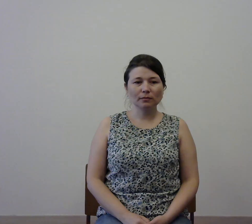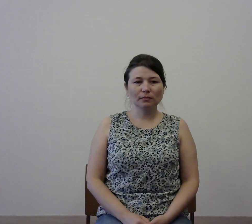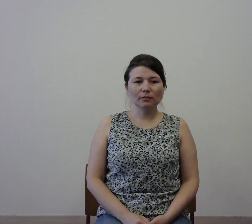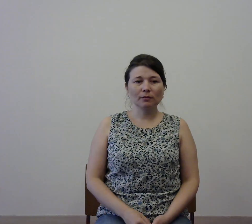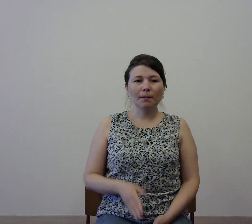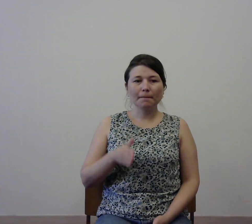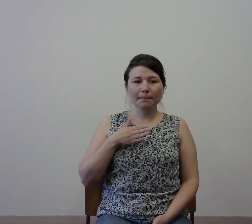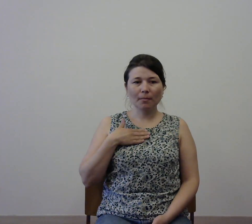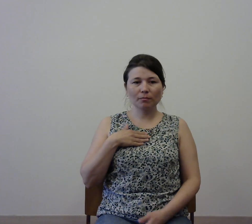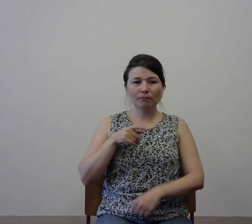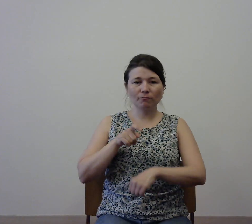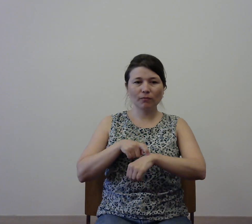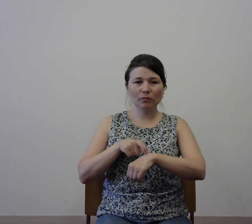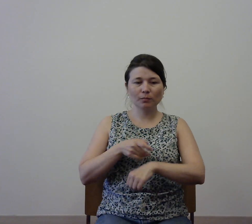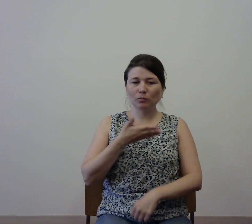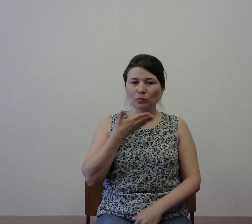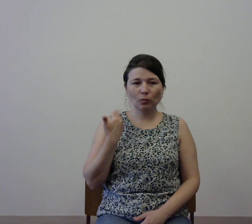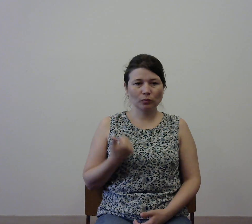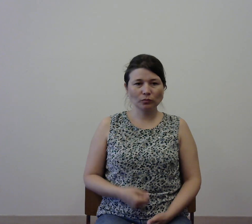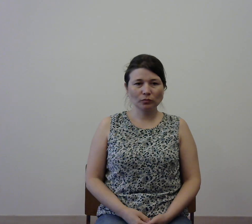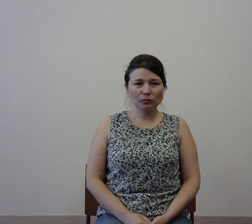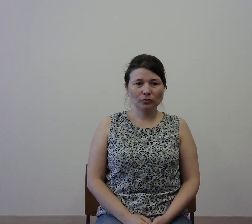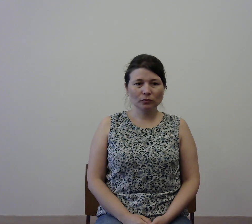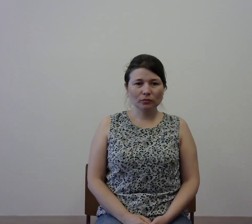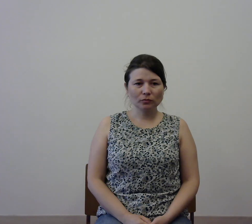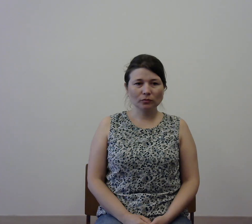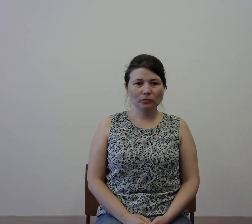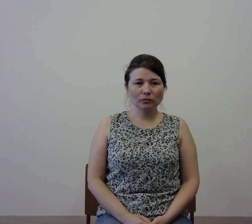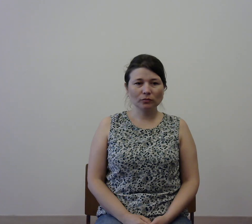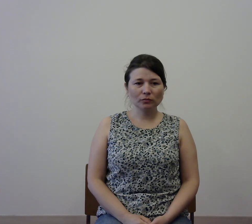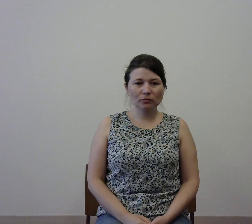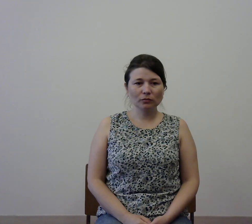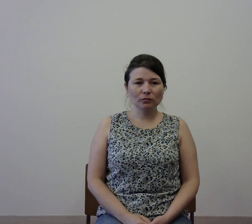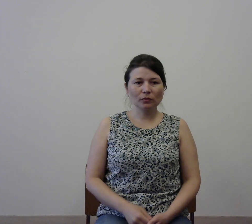Mənim vaxtım yoxdur